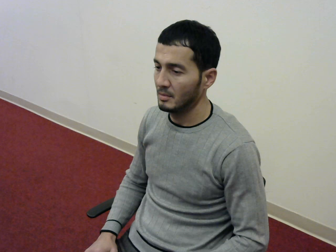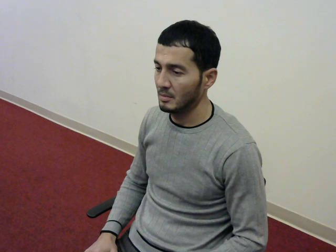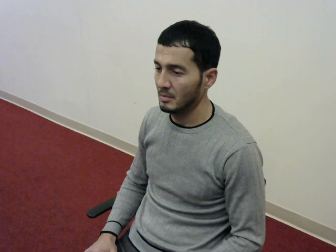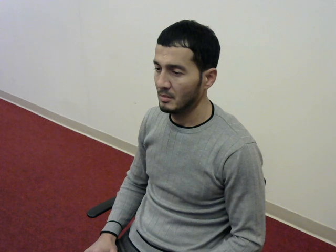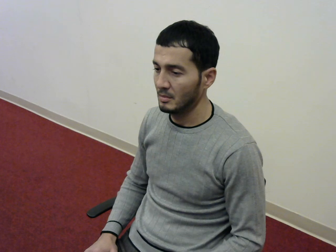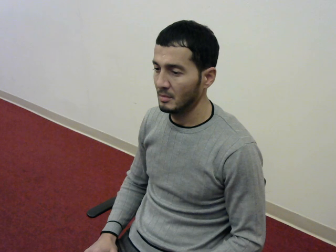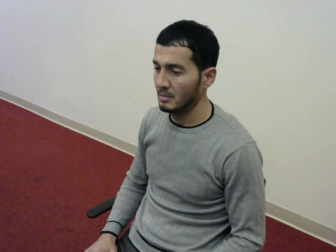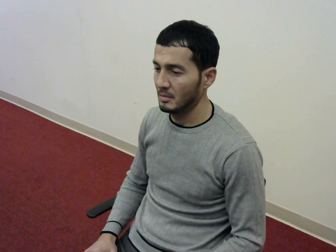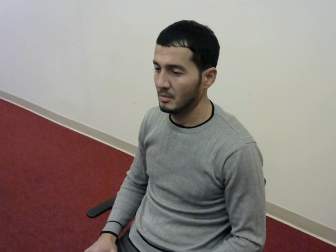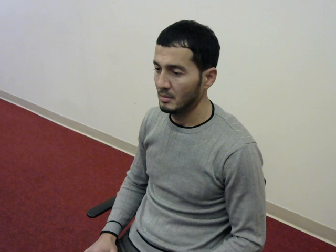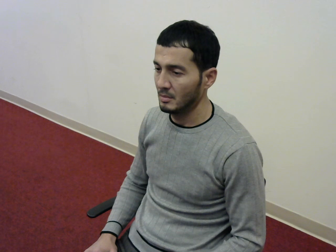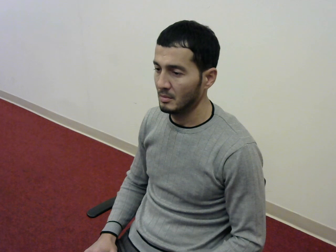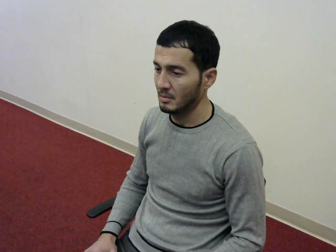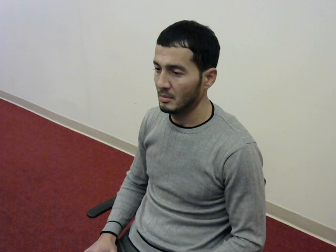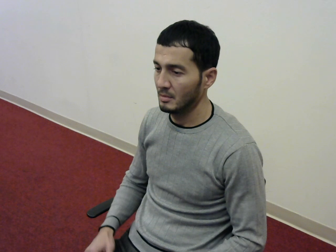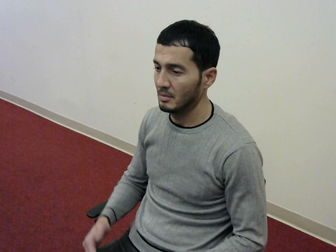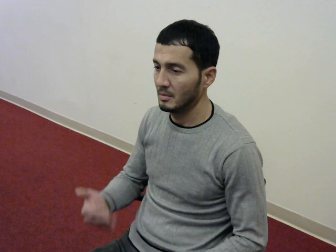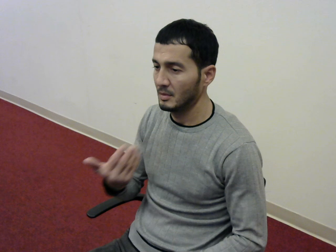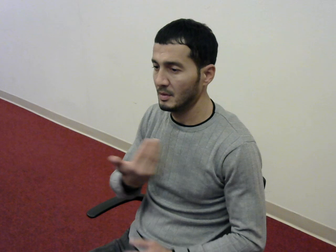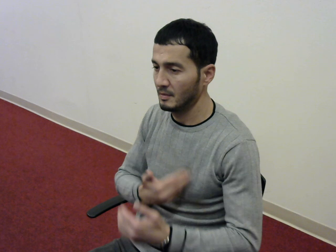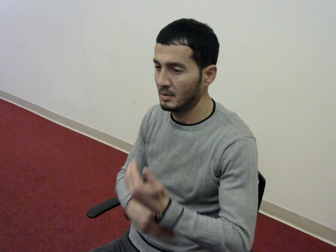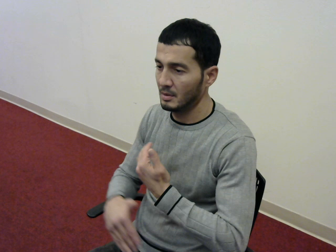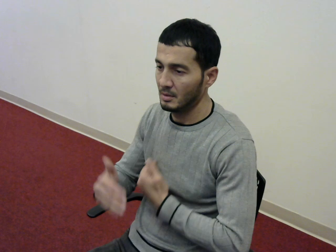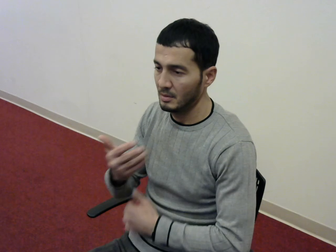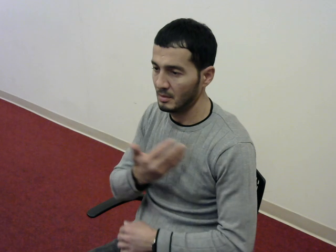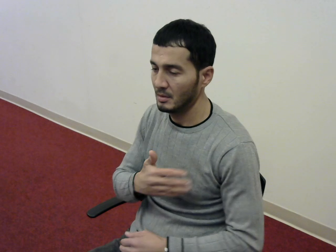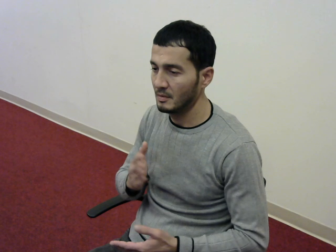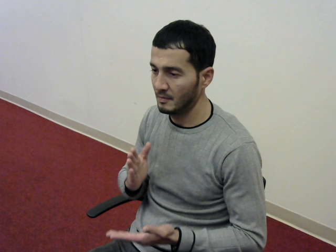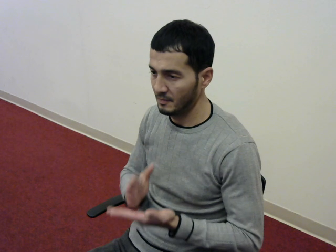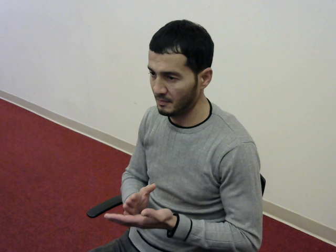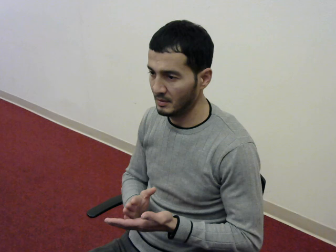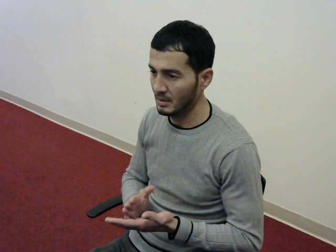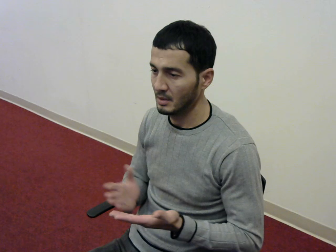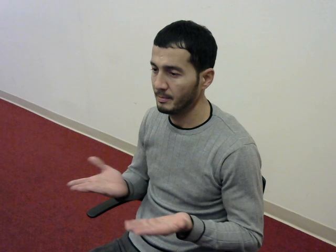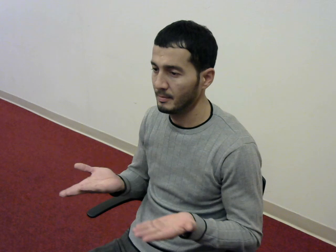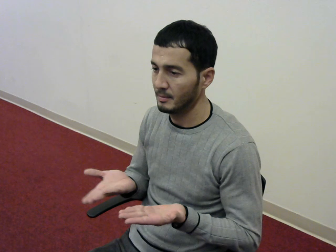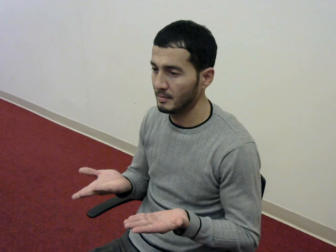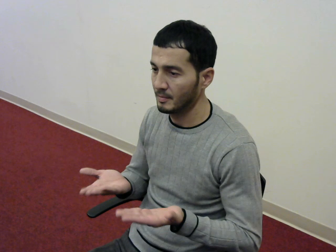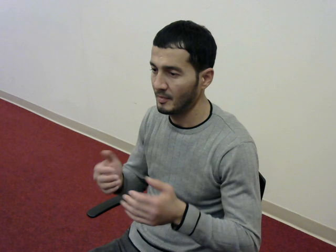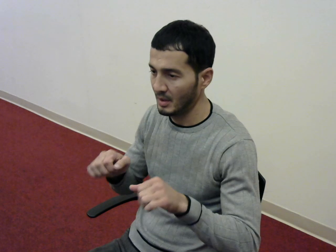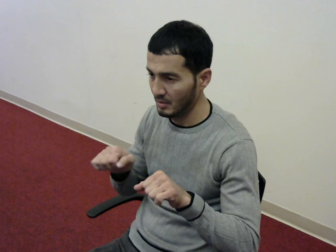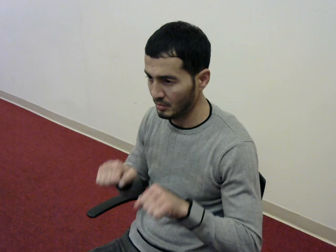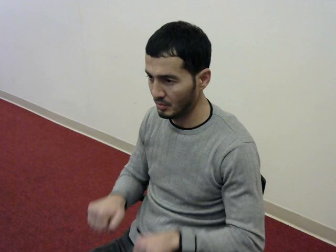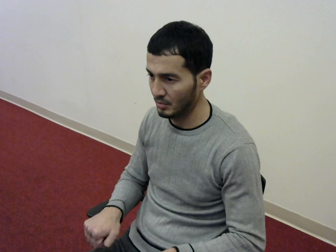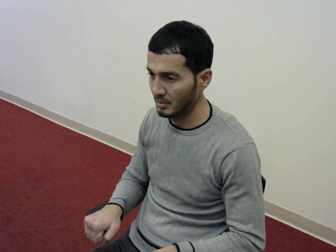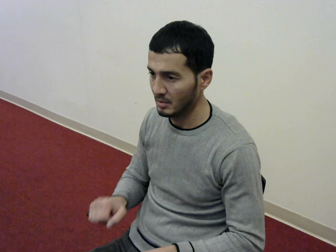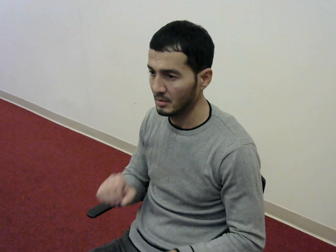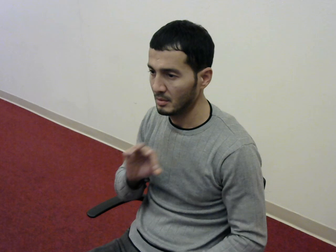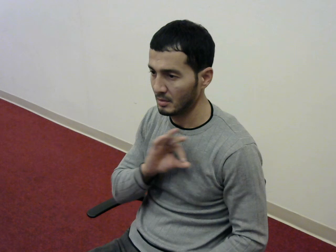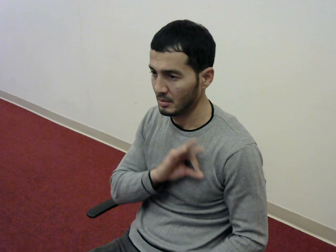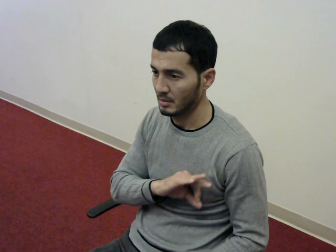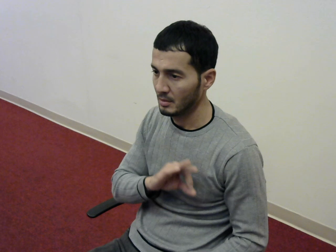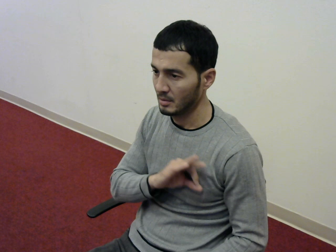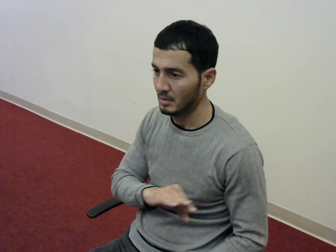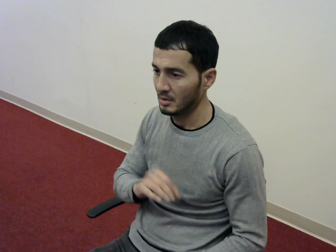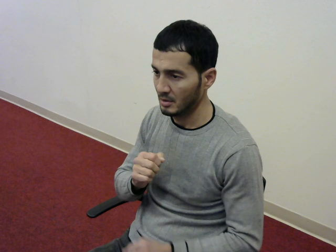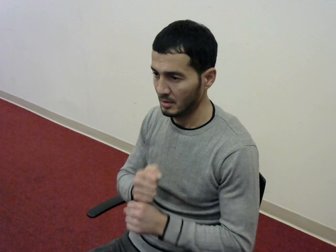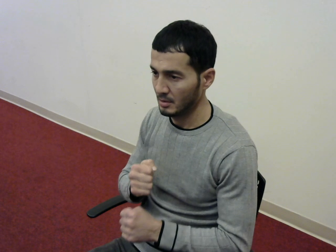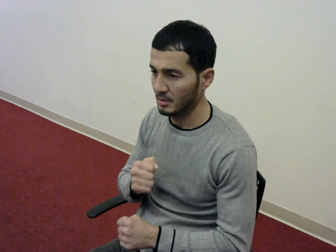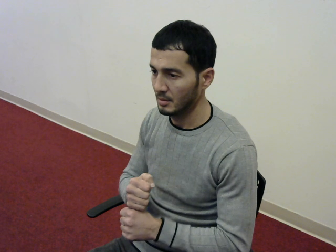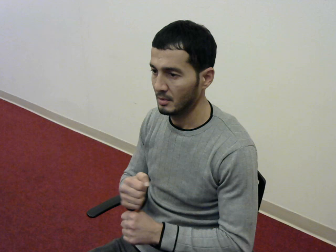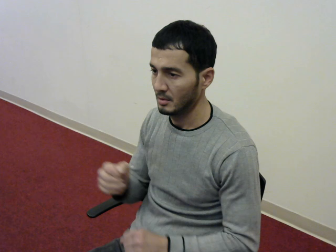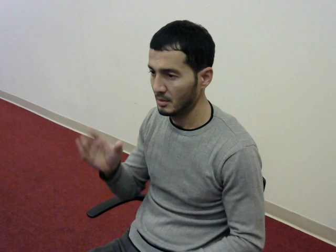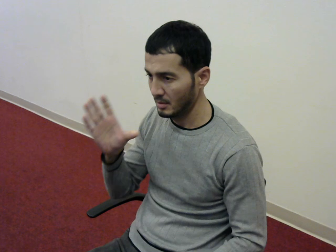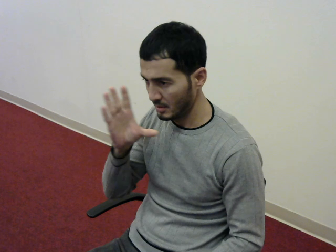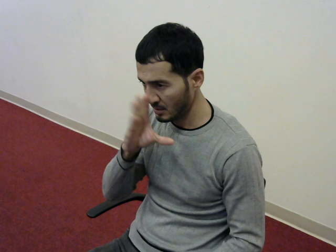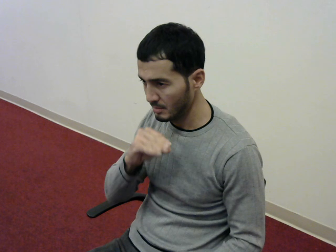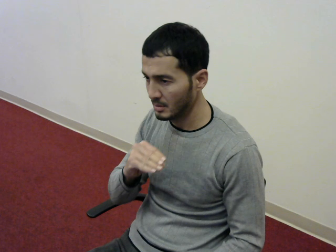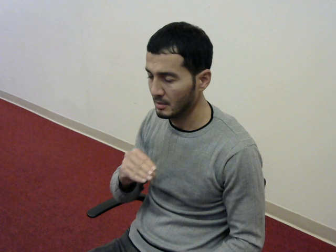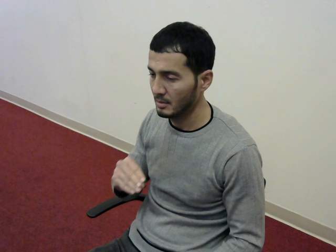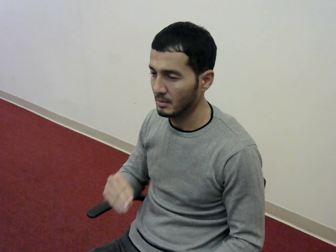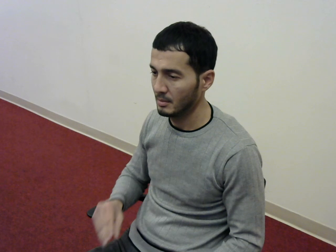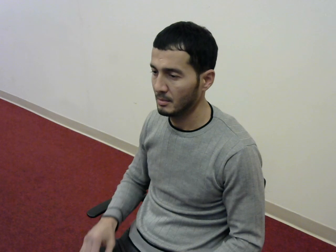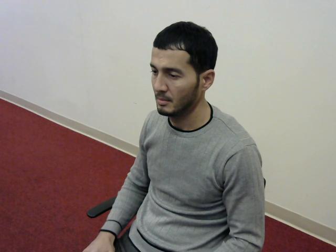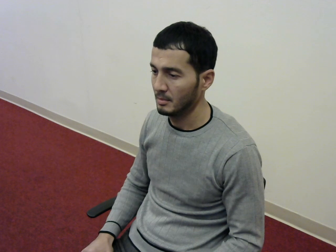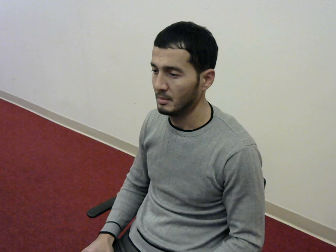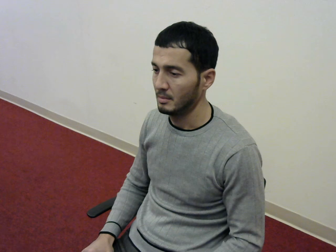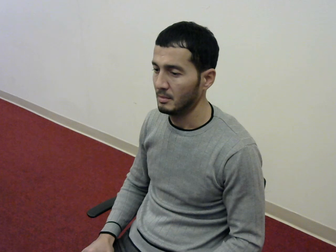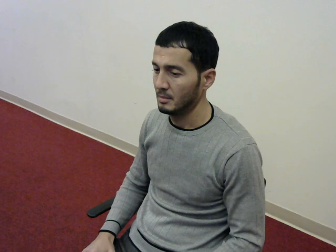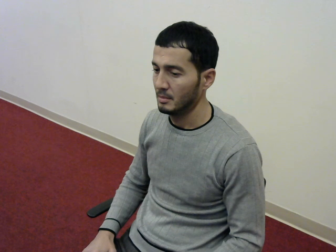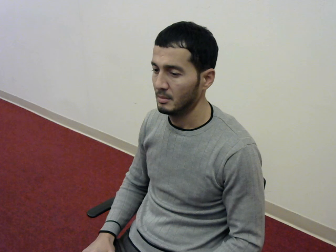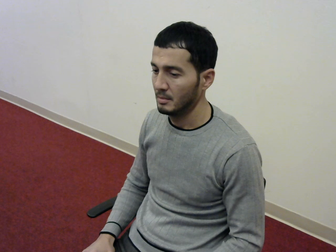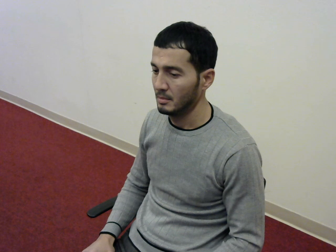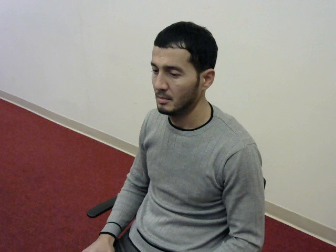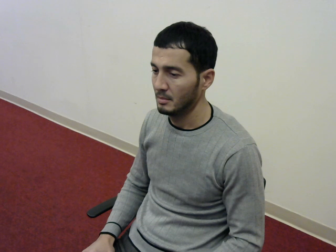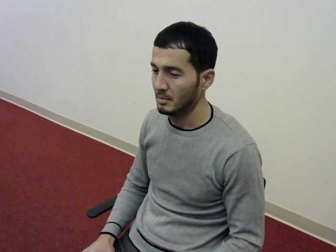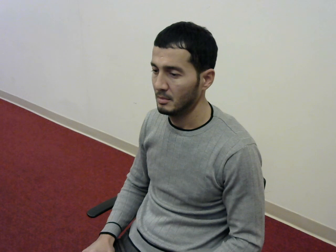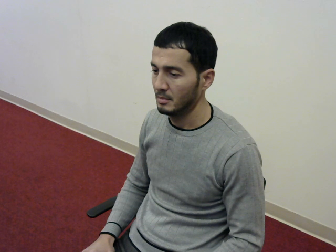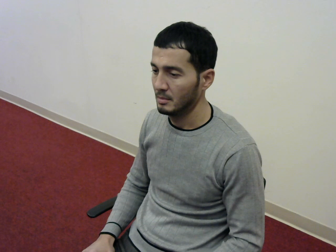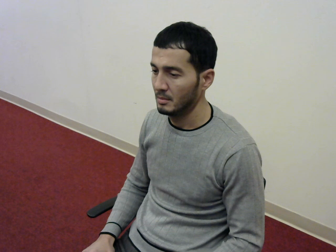Əlilliyim var, hansı hüquqlardan istifadə edə bilərəm?